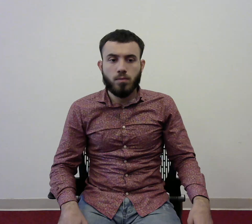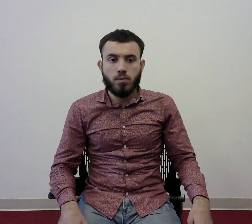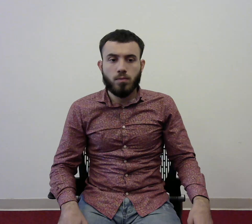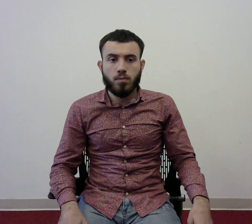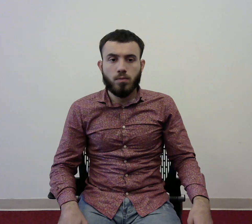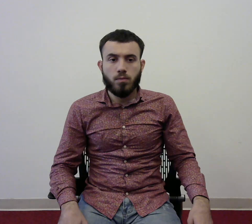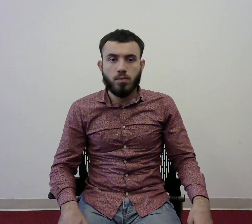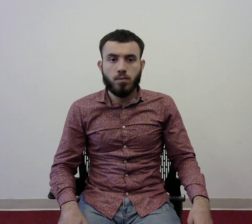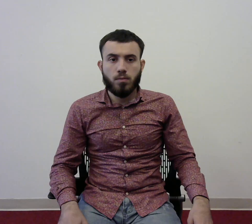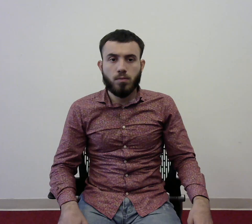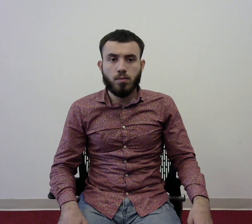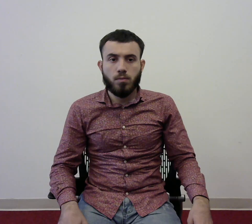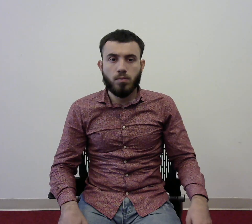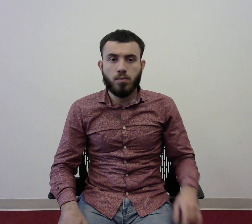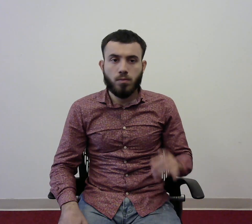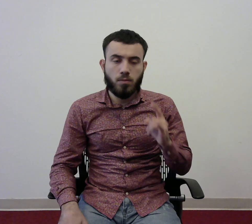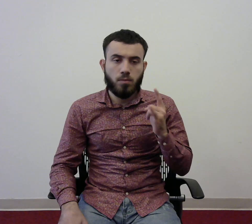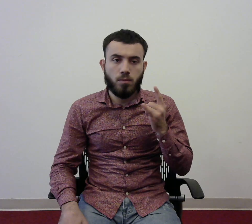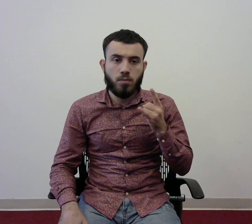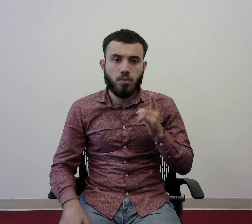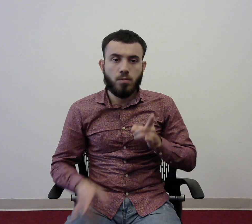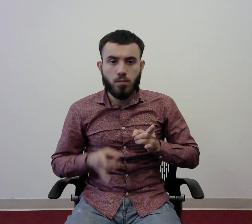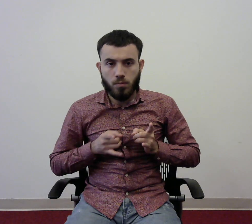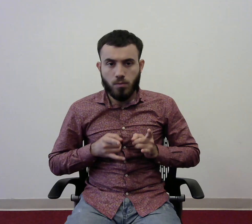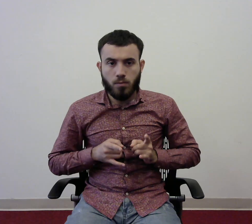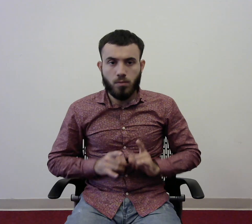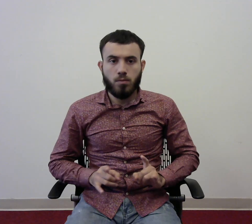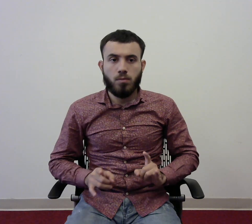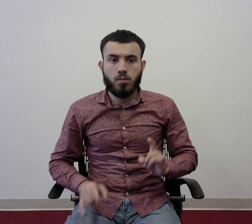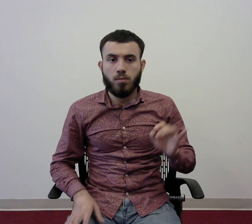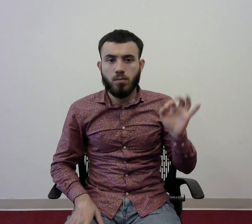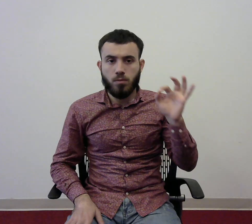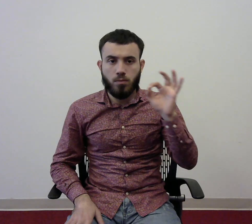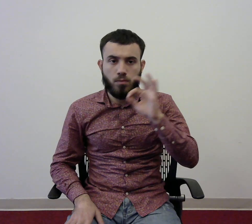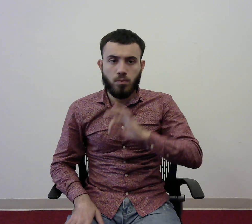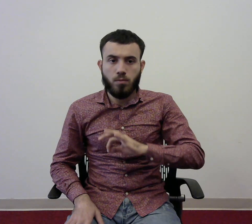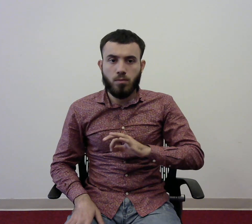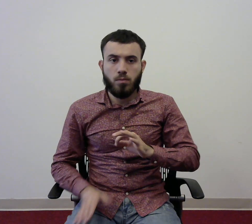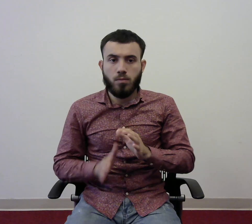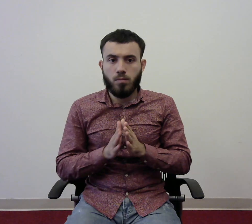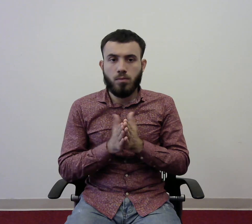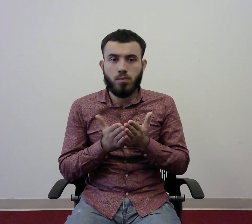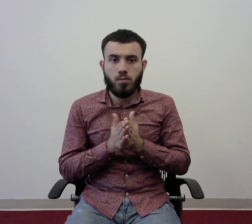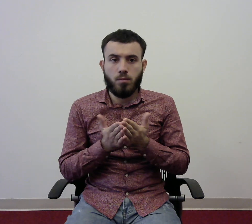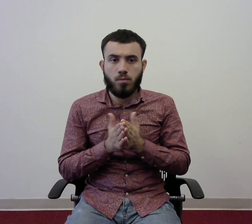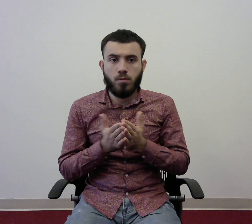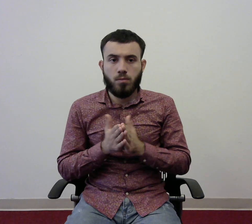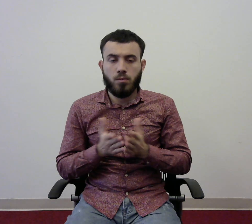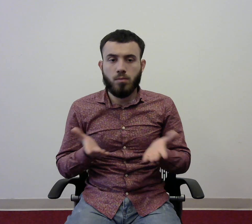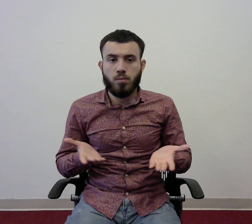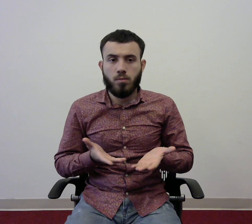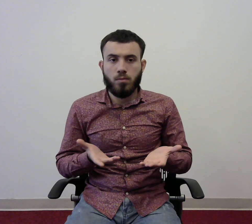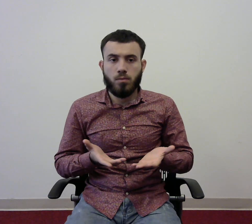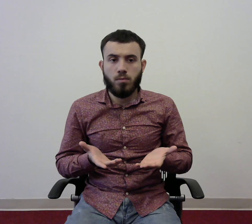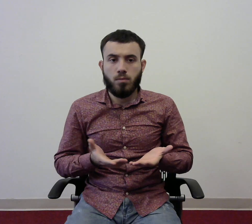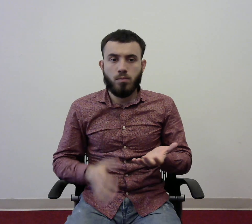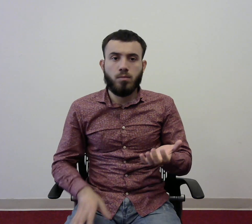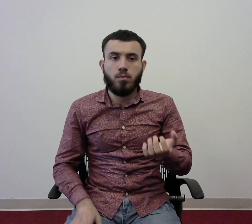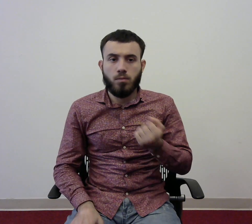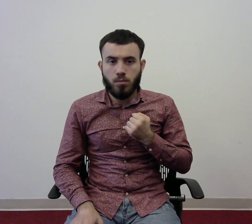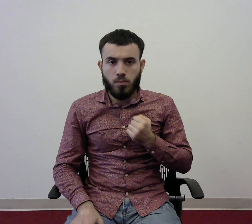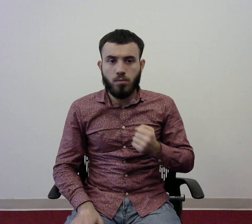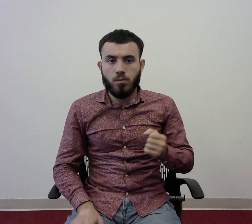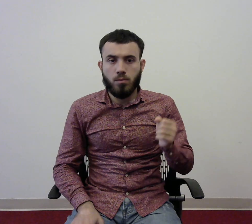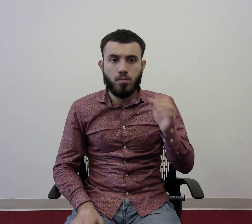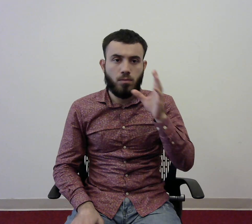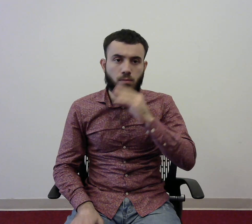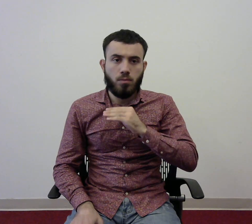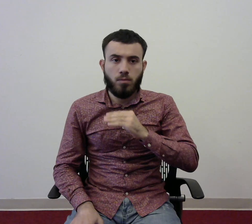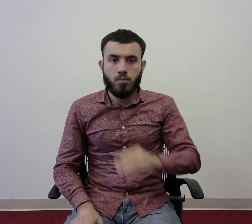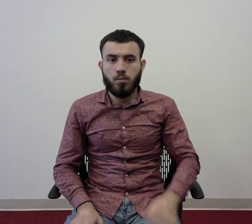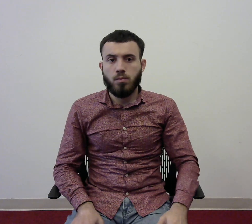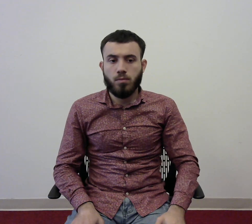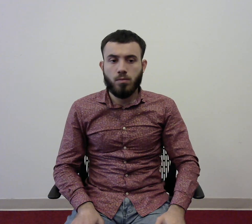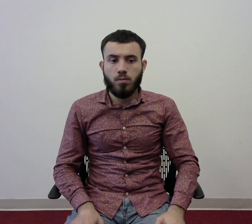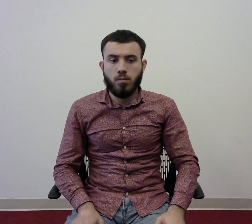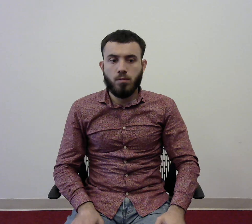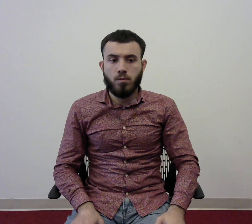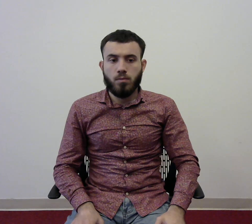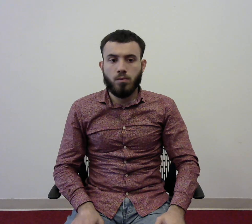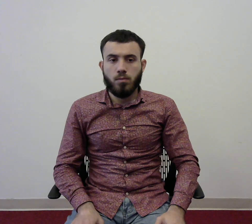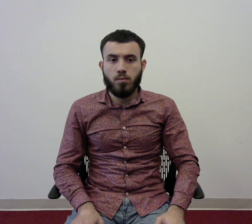Uşağın doğum haqqında şəhadətnaməsini hardan ala bilərəm?